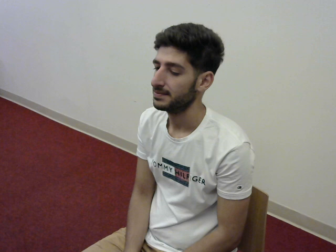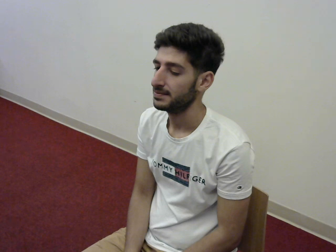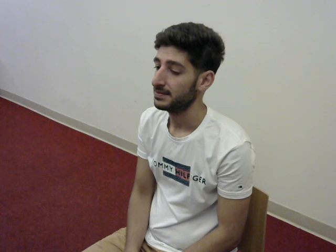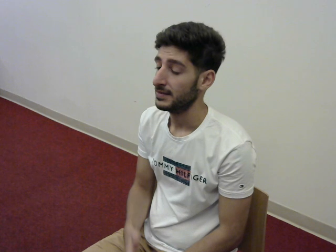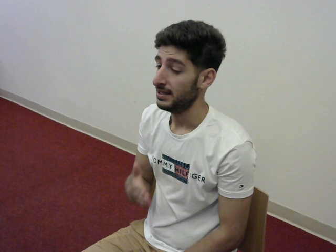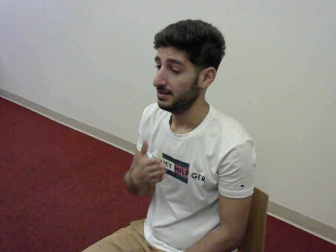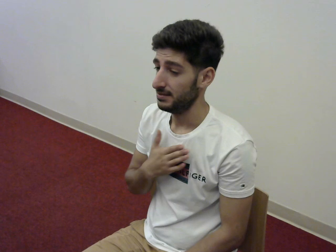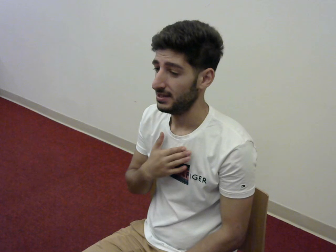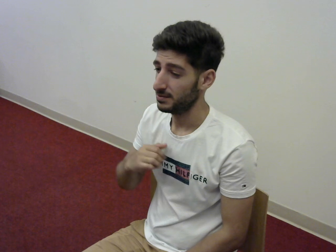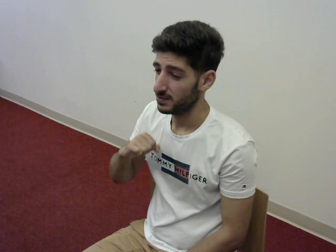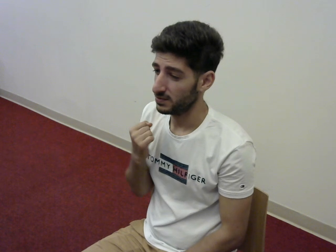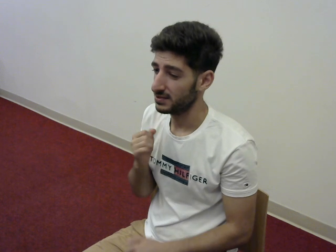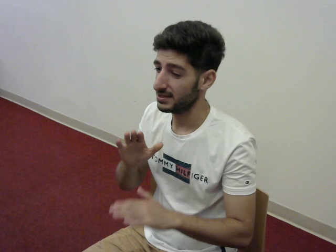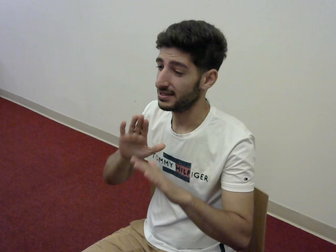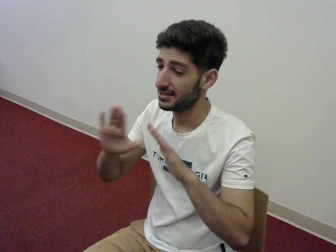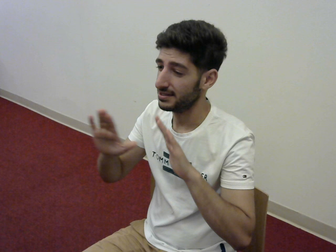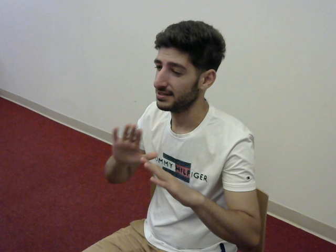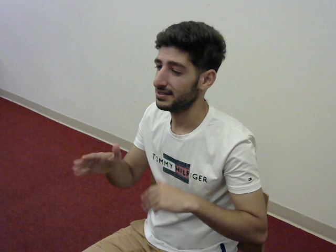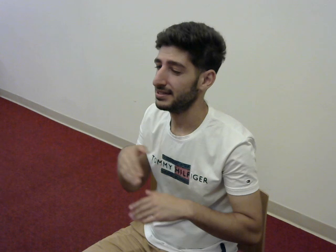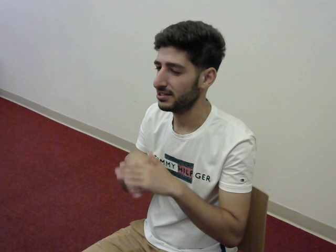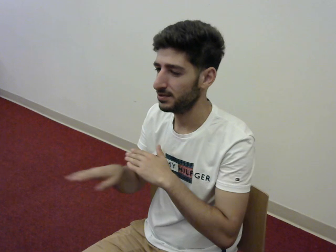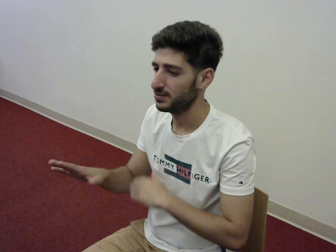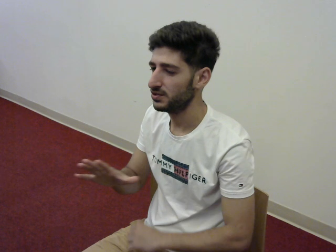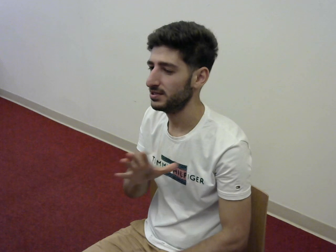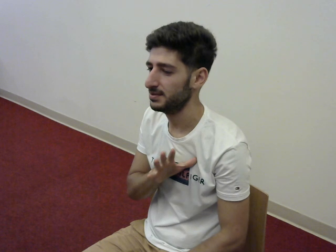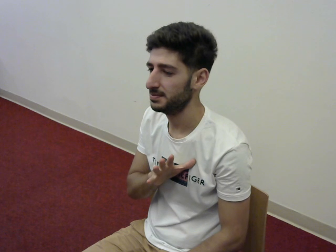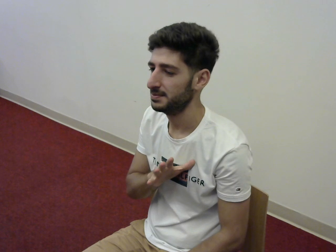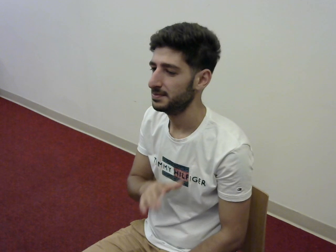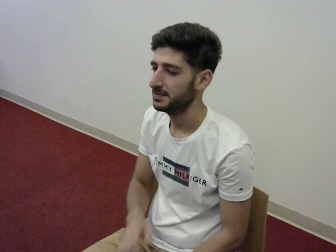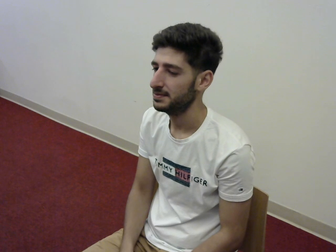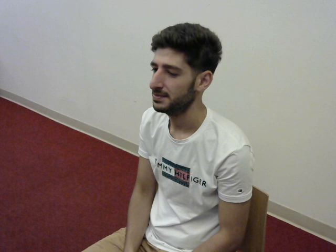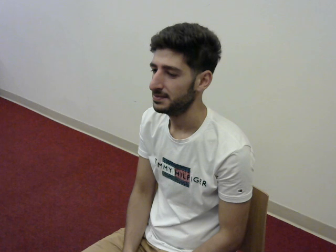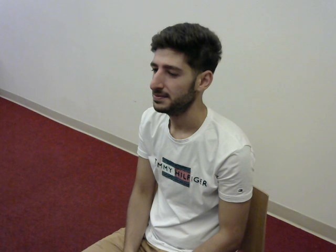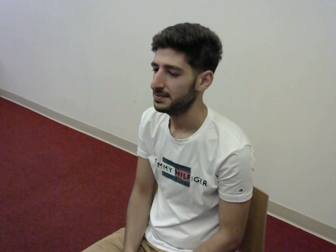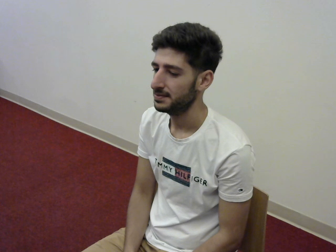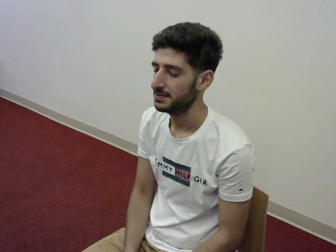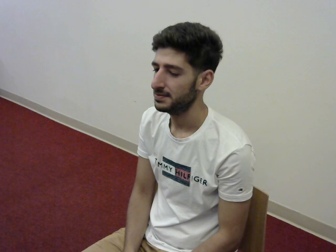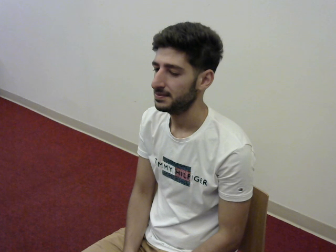Mənim dostumla sərgiyə getmişdim